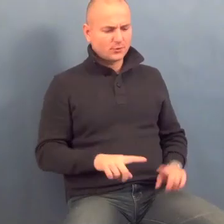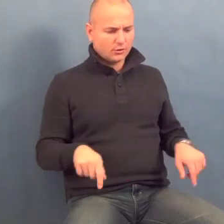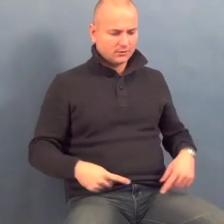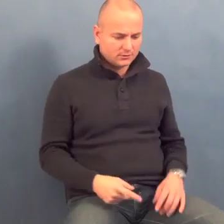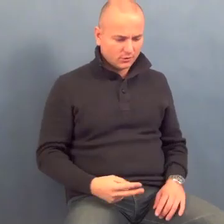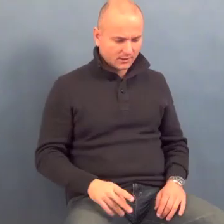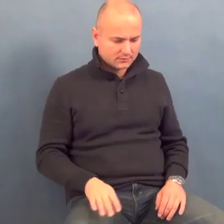To jest zbiornik.